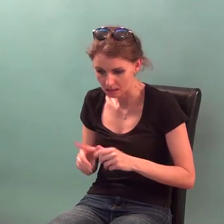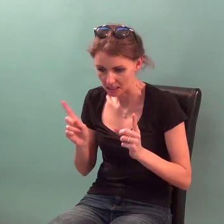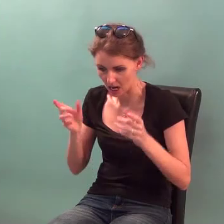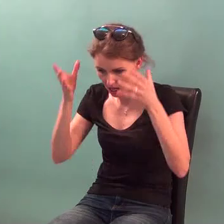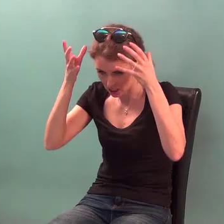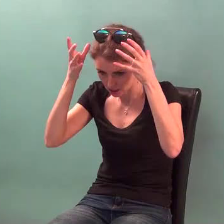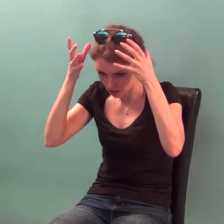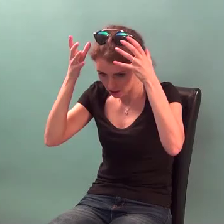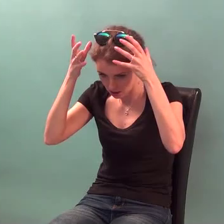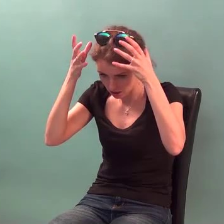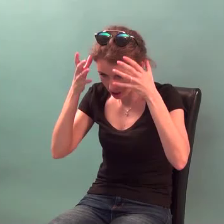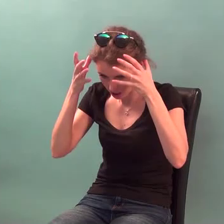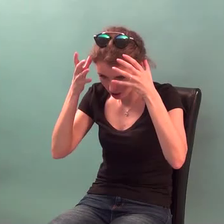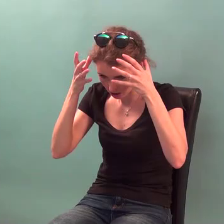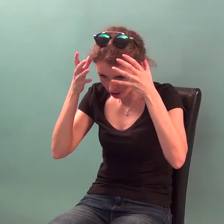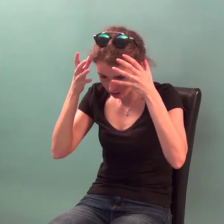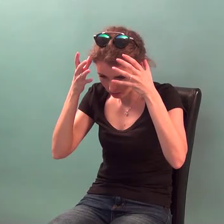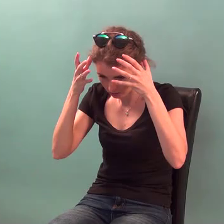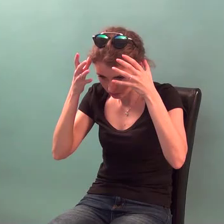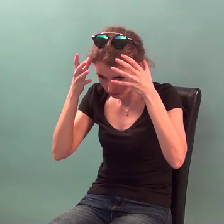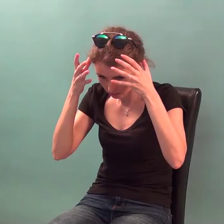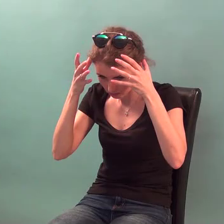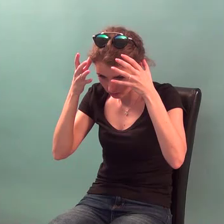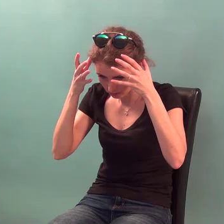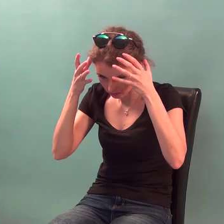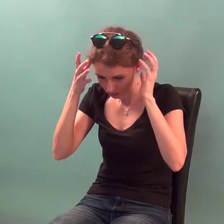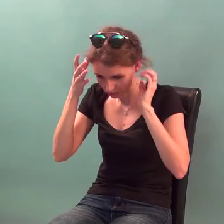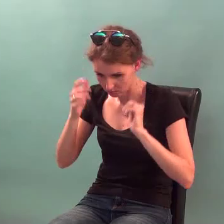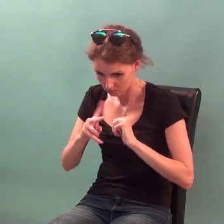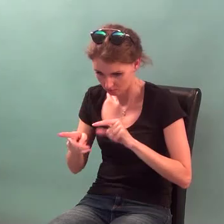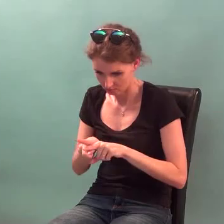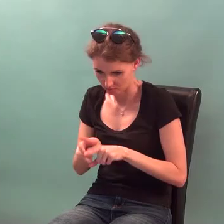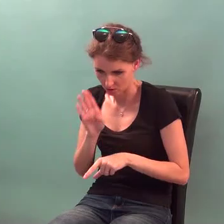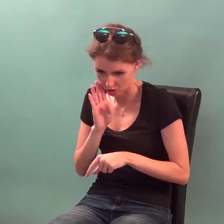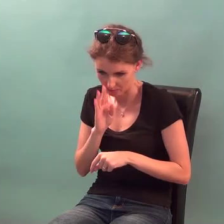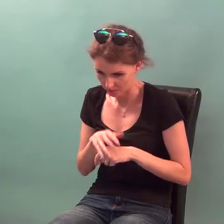Zakaz noszenia kasku, na drugim obrazku jest podobnie.